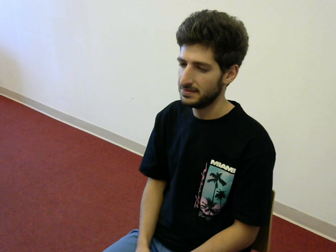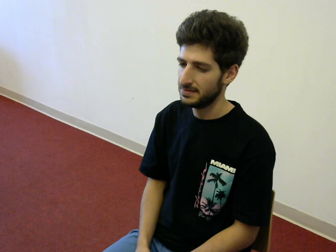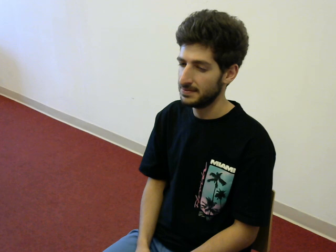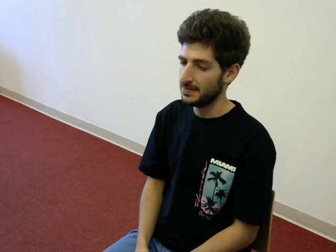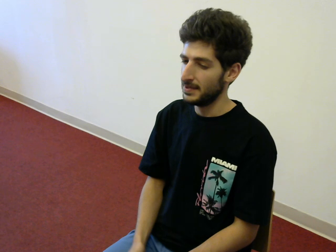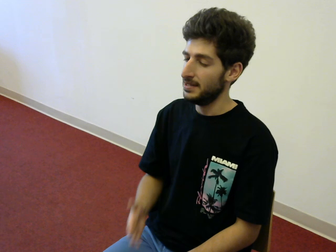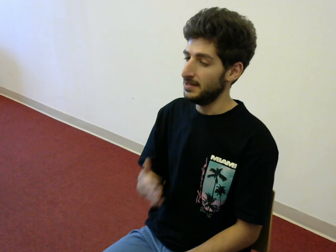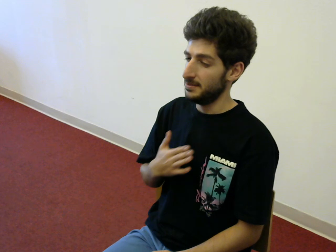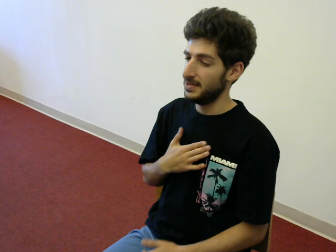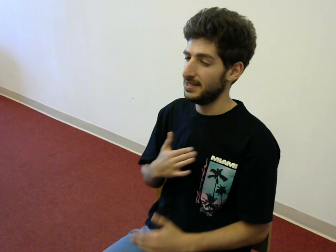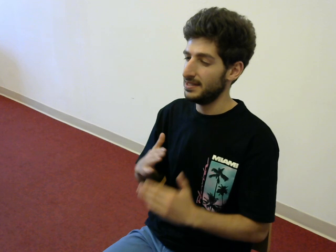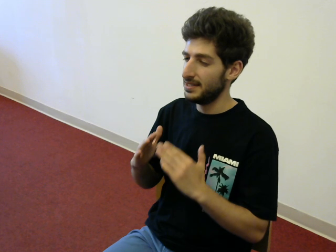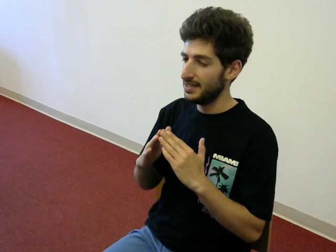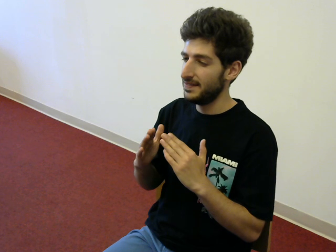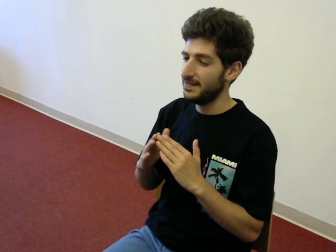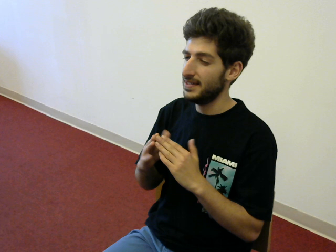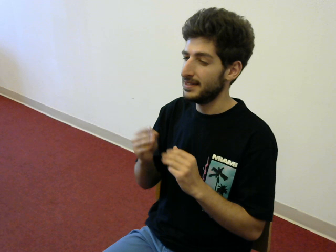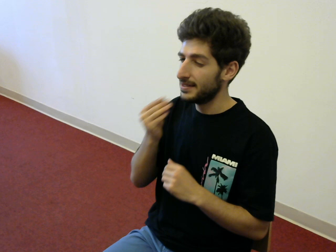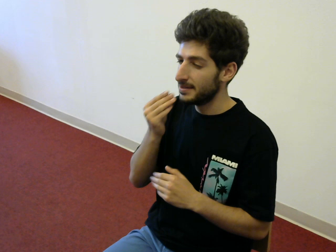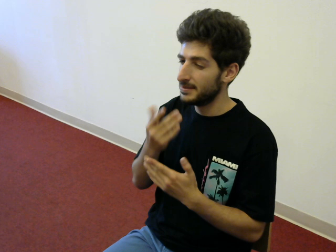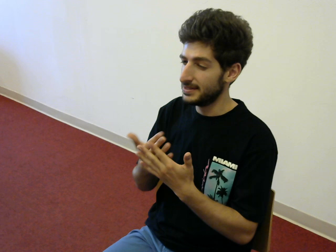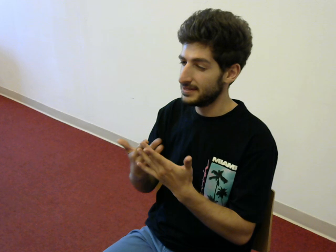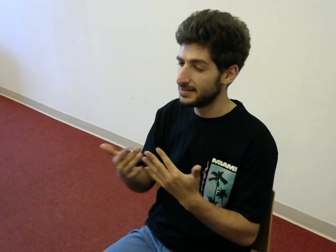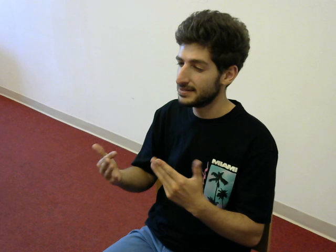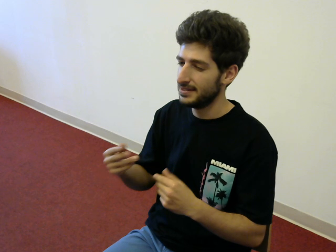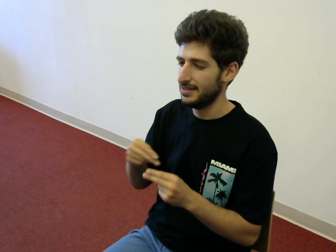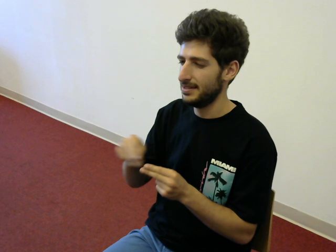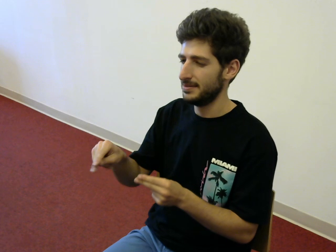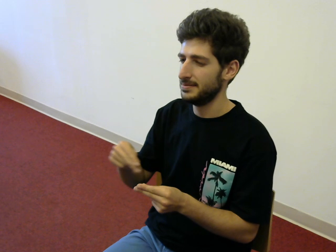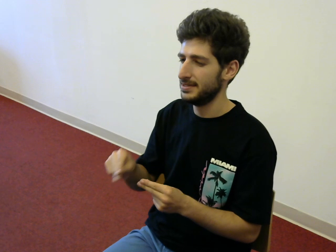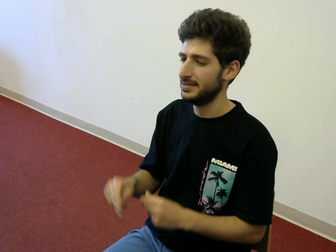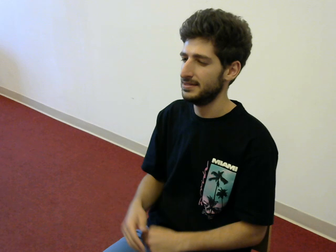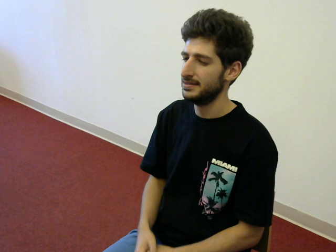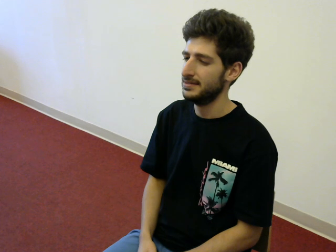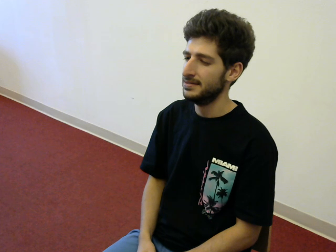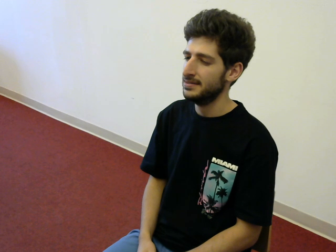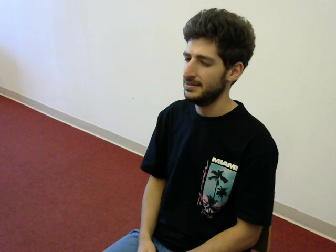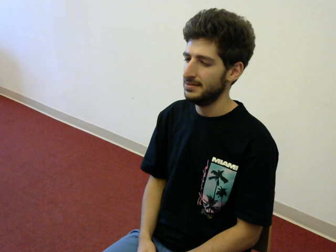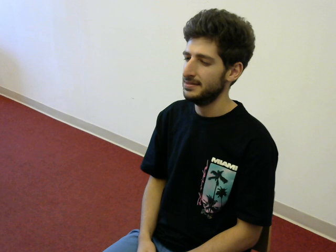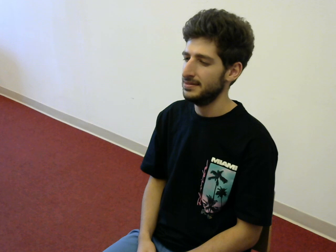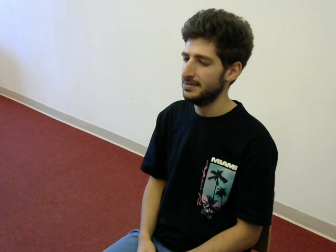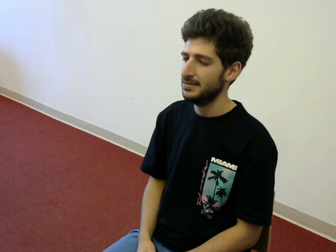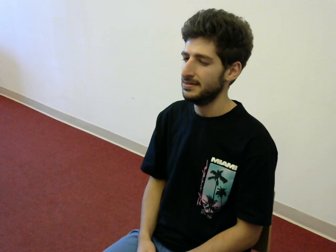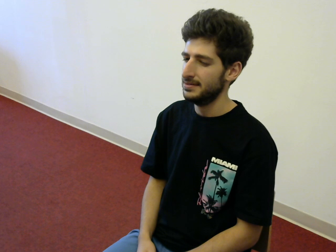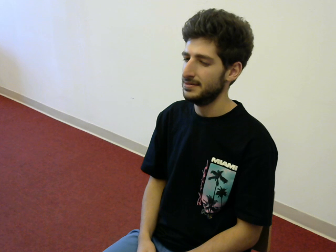Mən evə ərzaq almalıyam